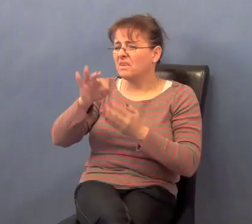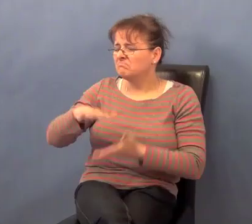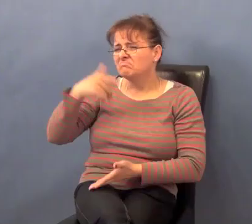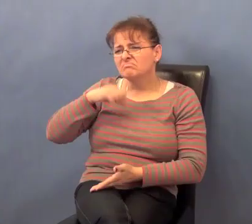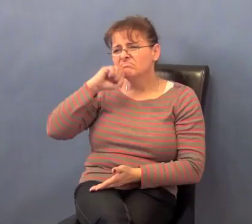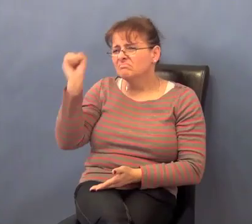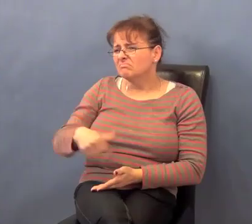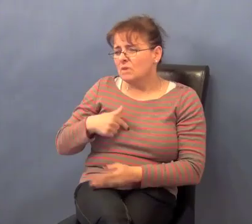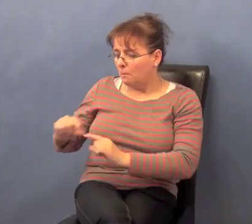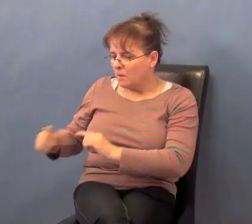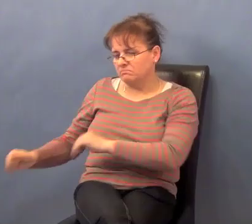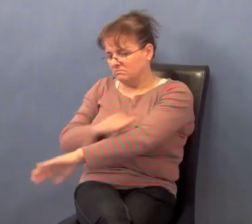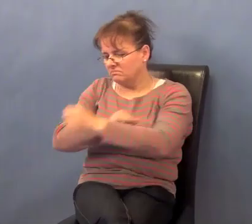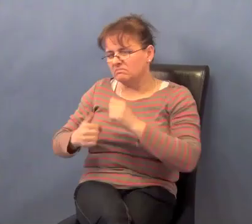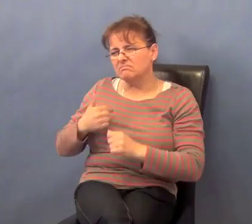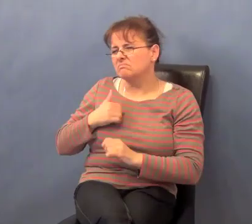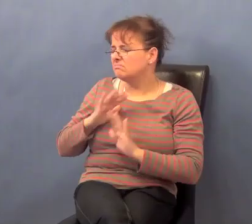Ja w domu nigdy nie napełniam wanny, leję tylko mało wody i myję się.